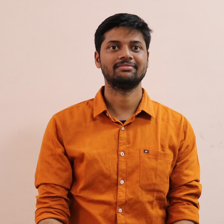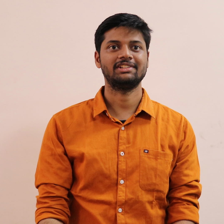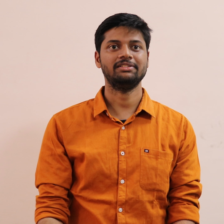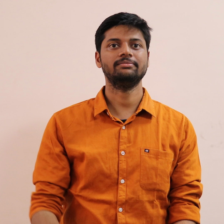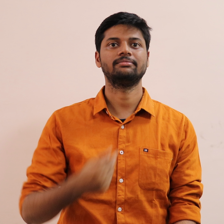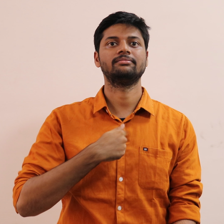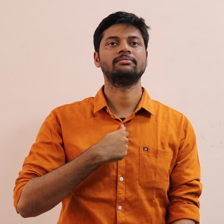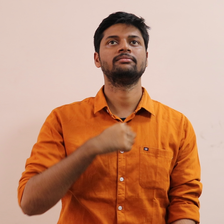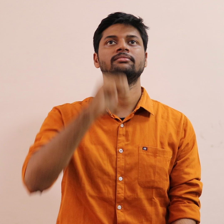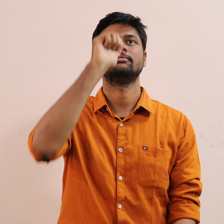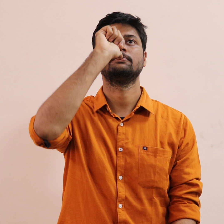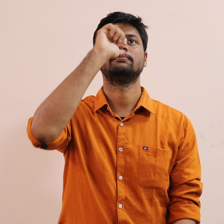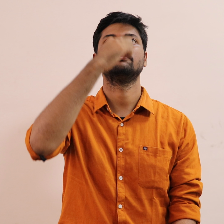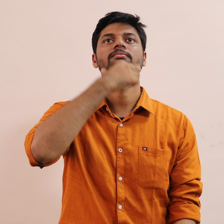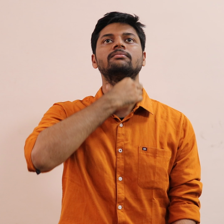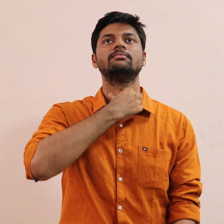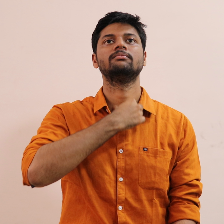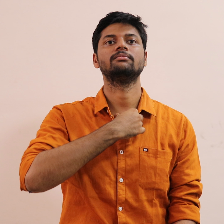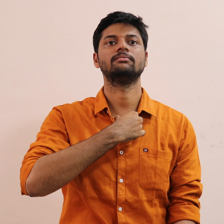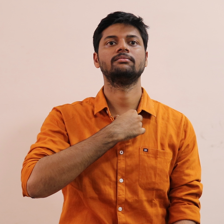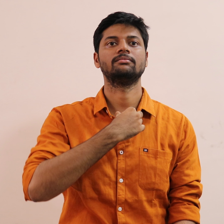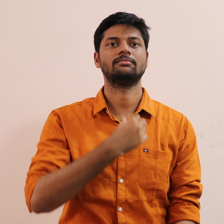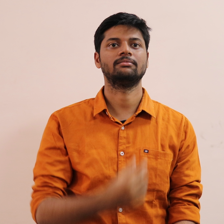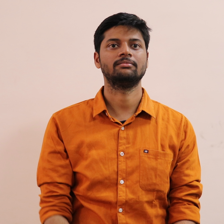i need water